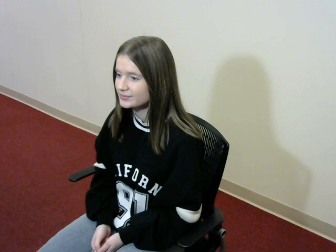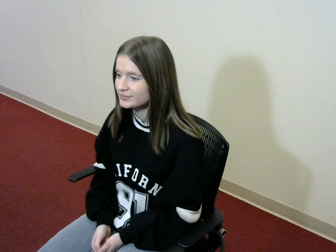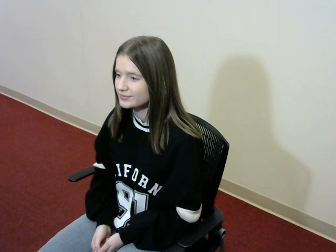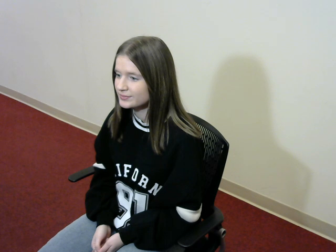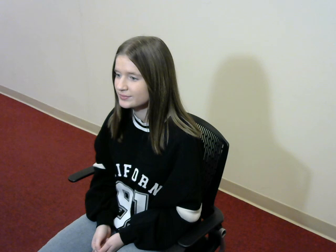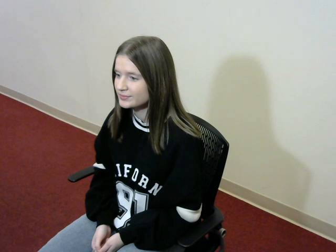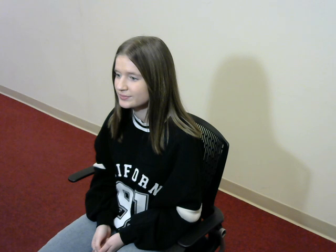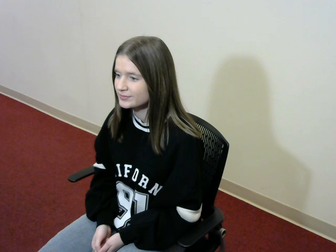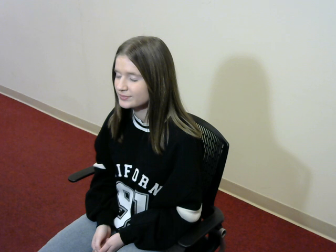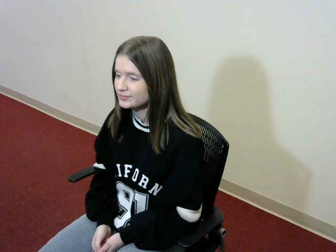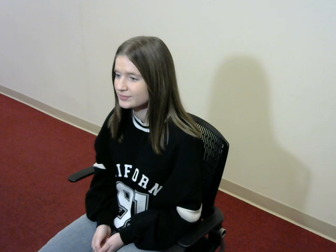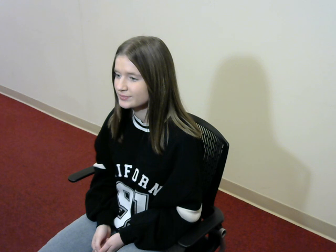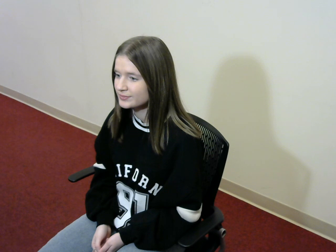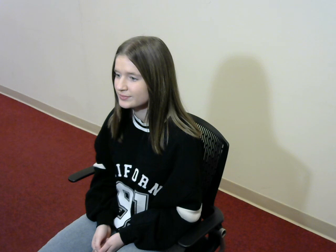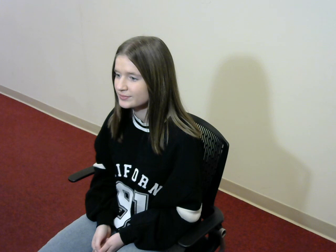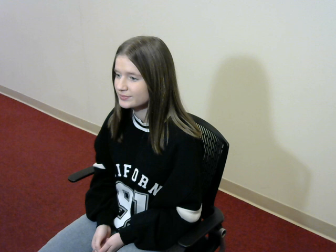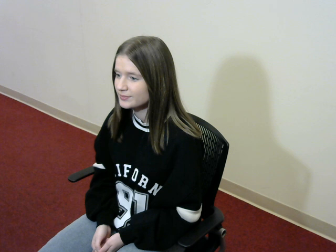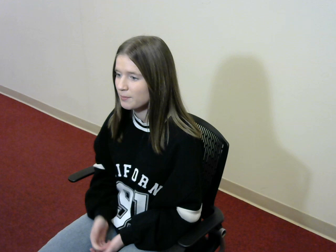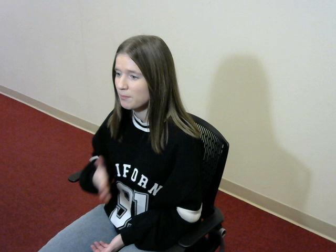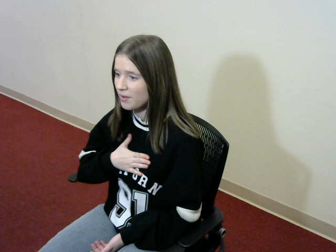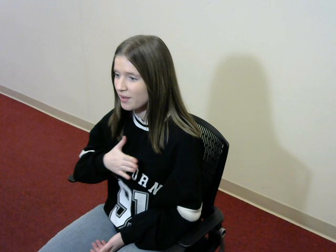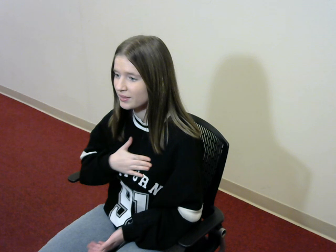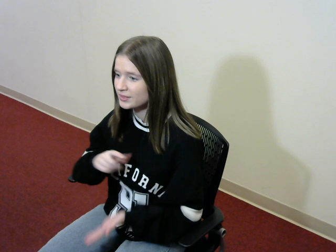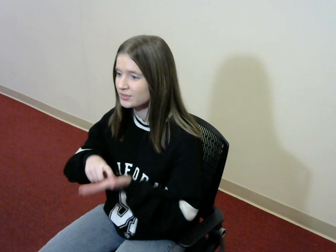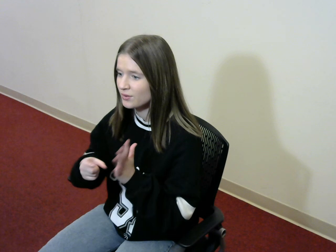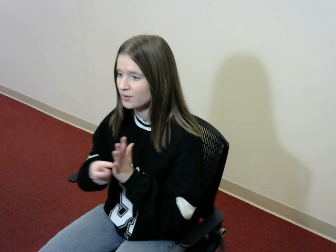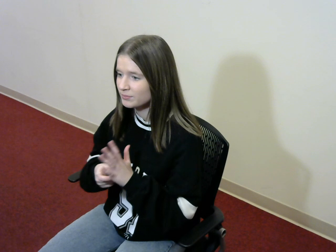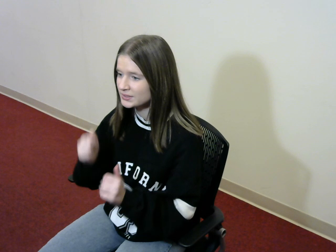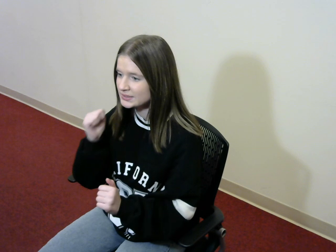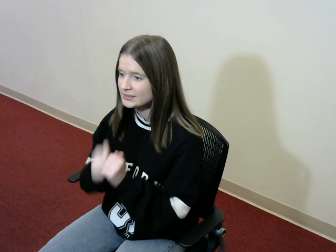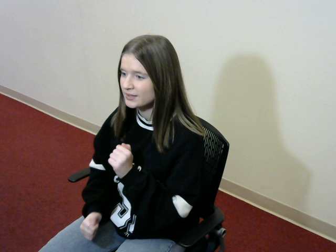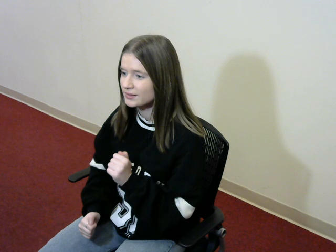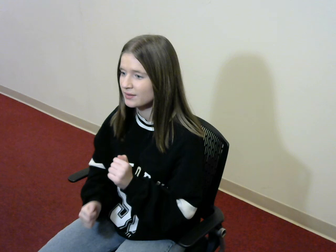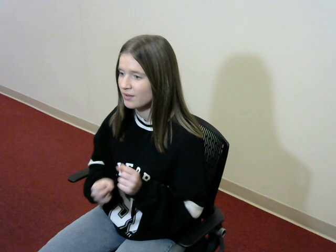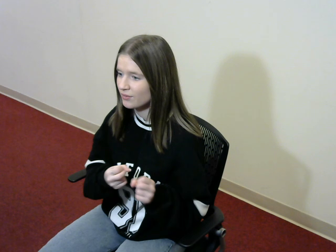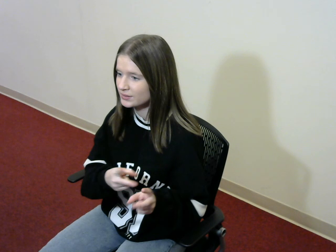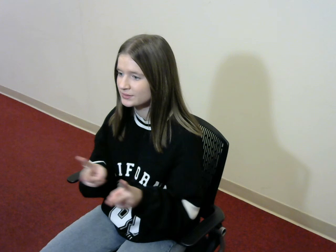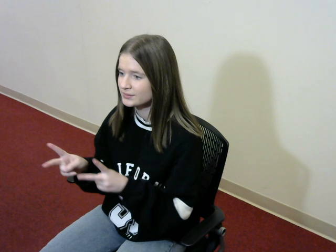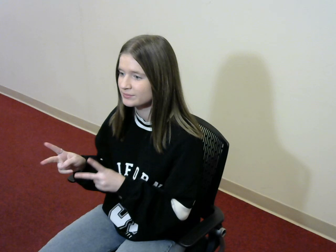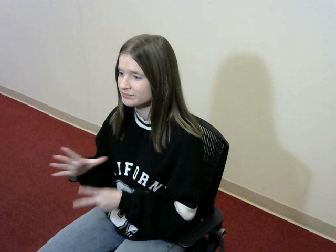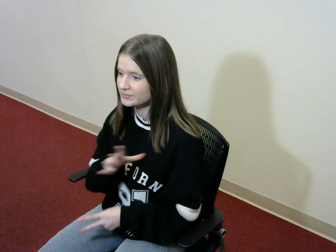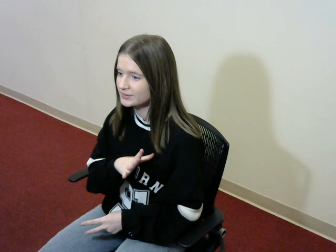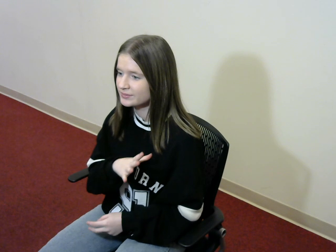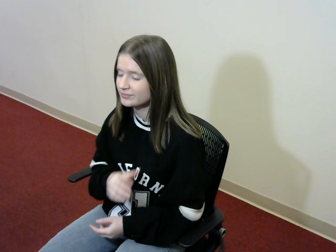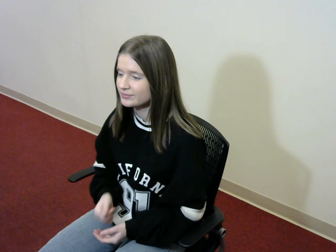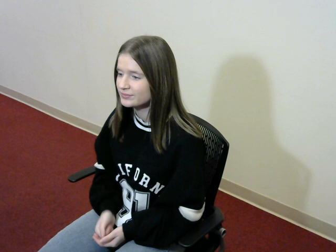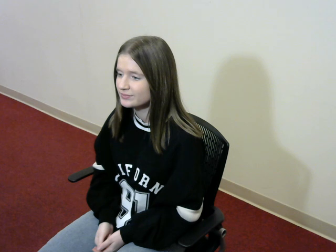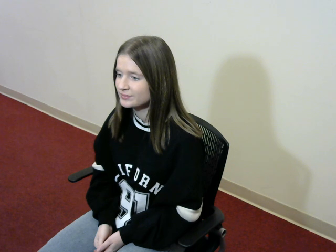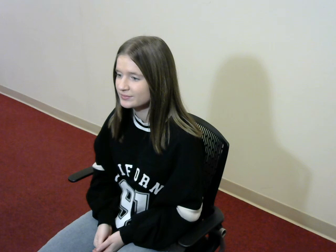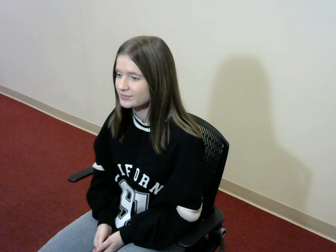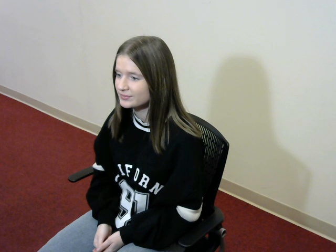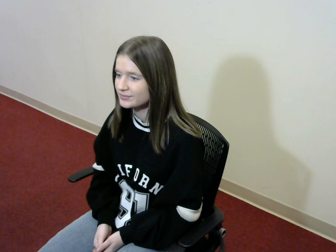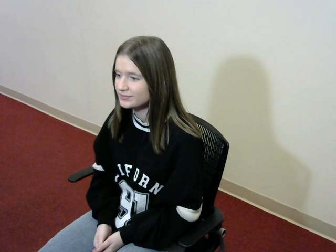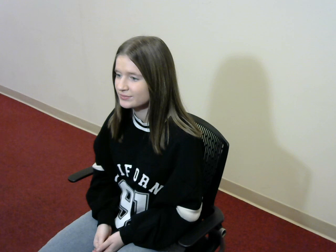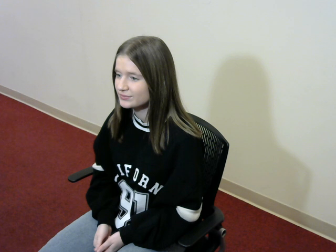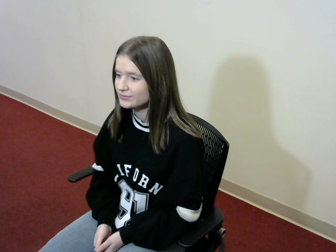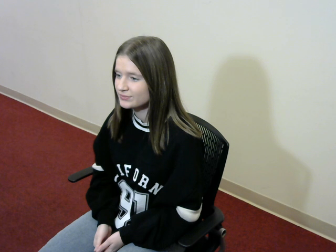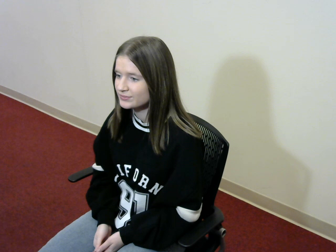Mənim otağım həmişə səliqəli olur